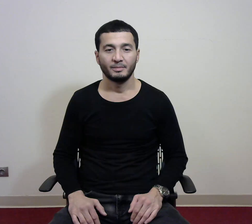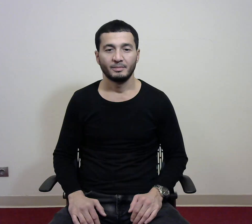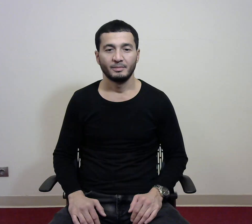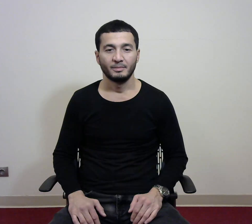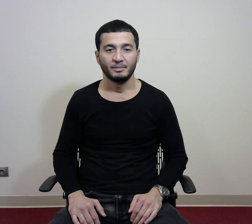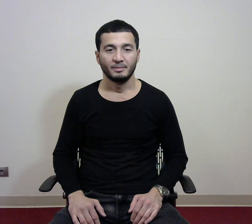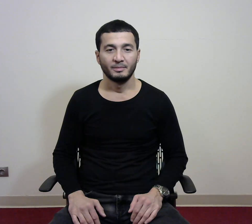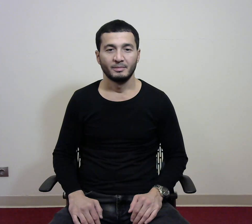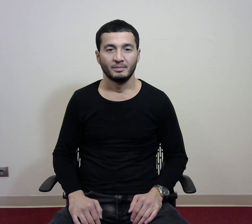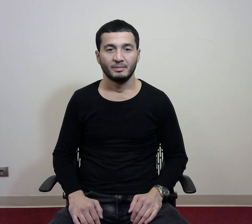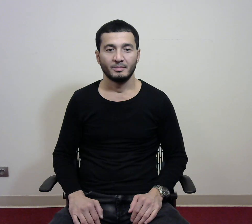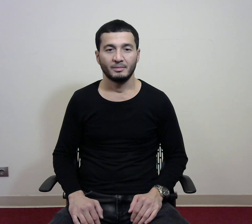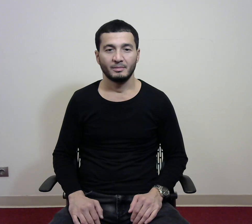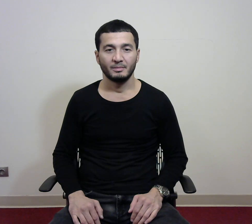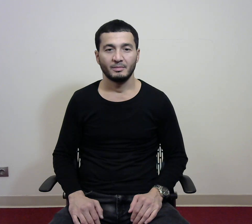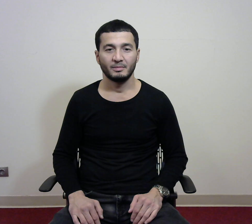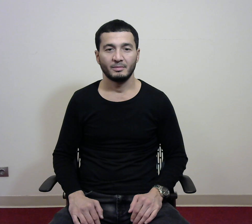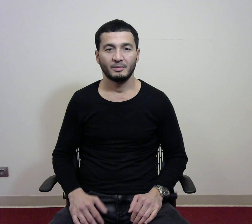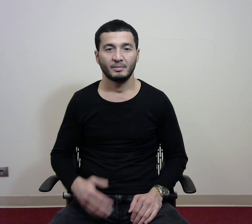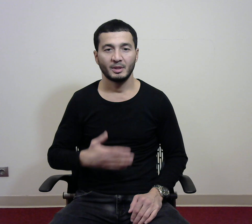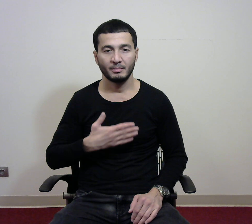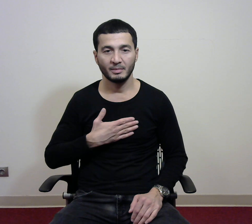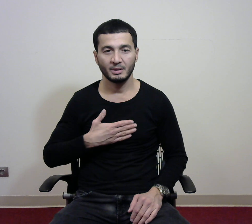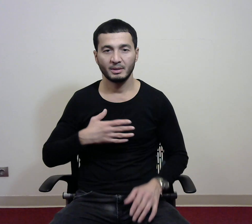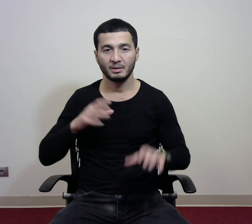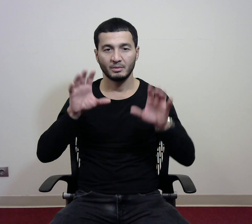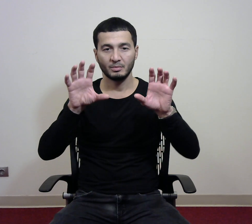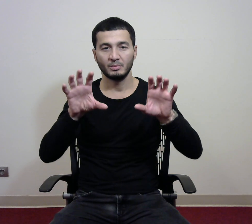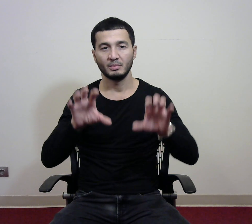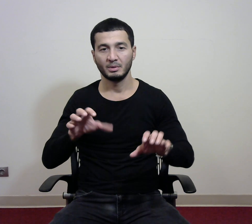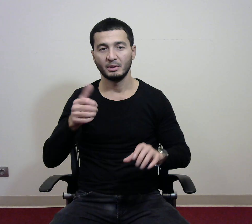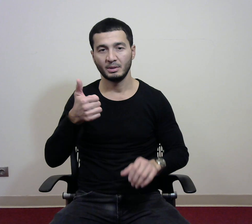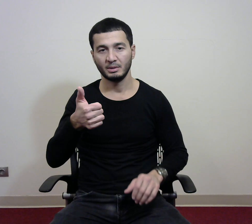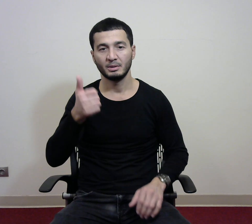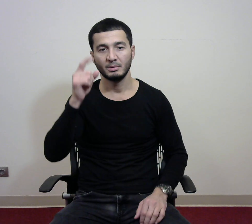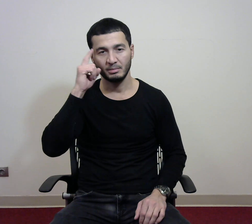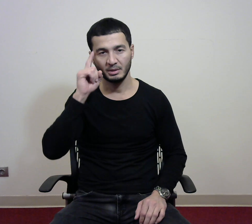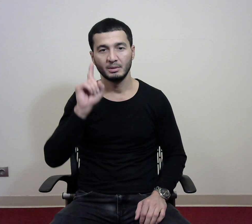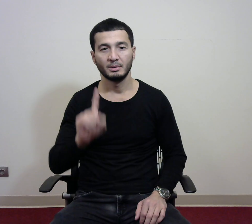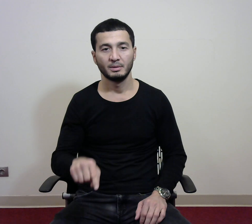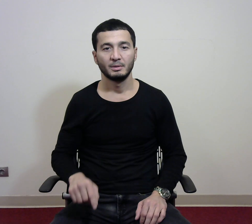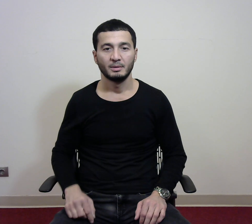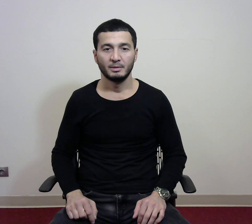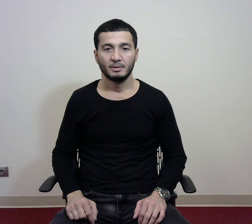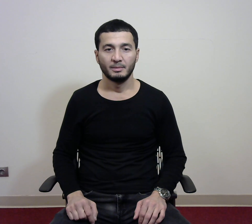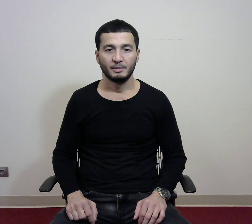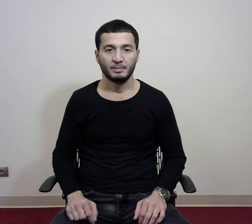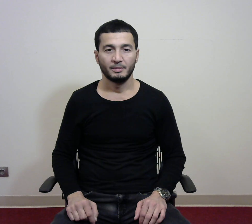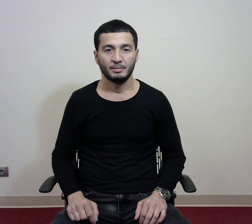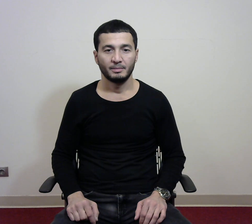Mən qanunvericiliyi yaxşı bilirəm